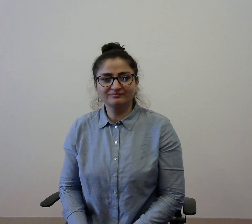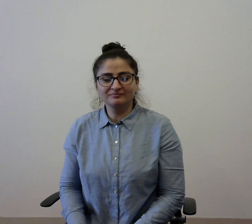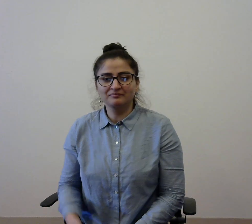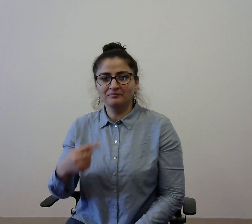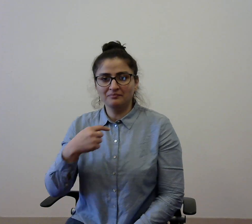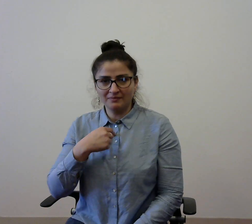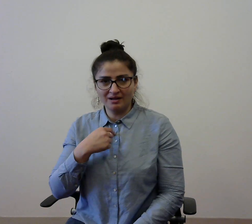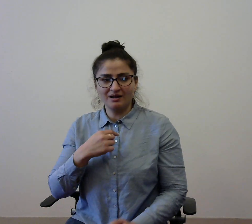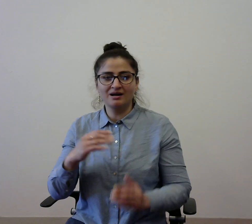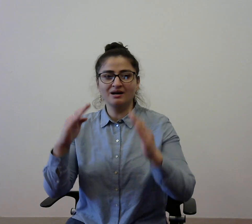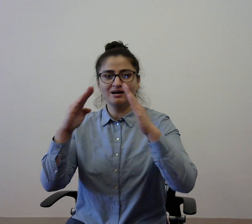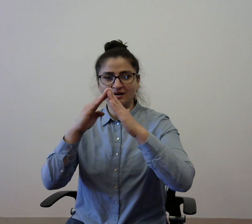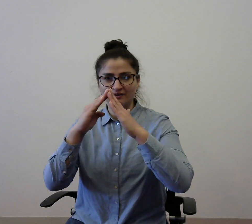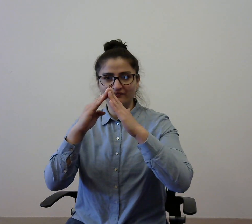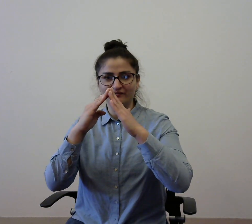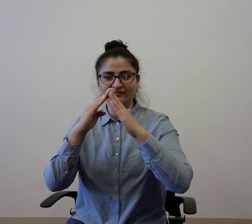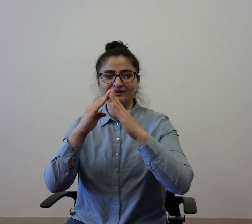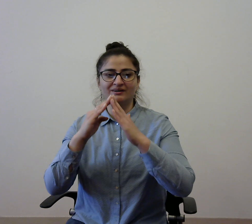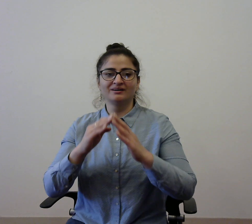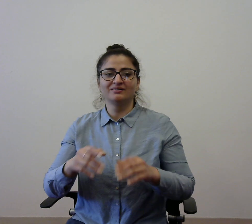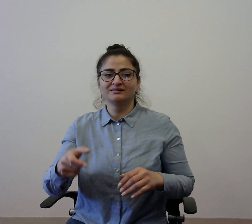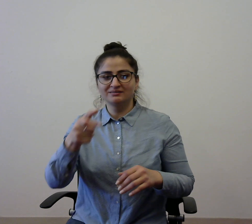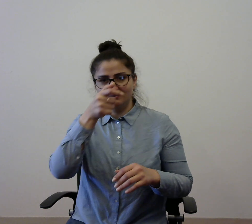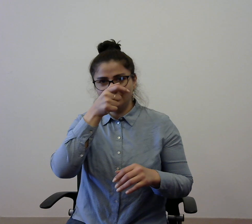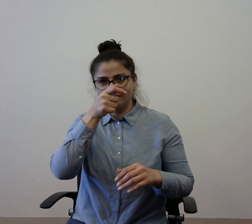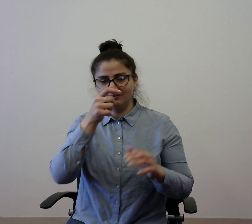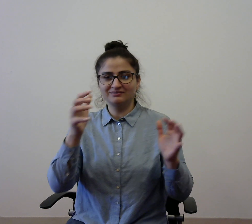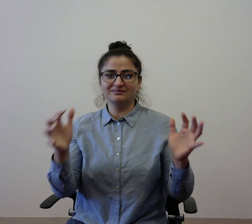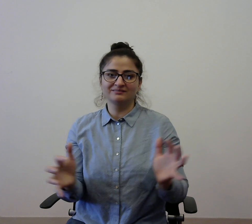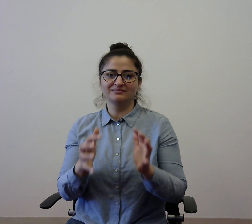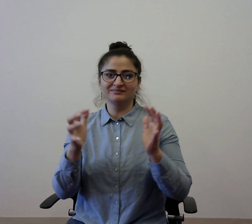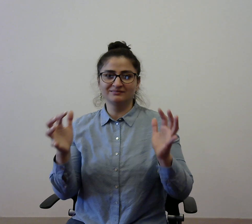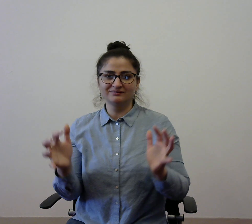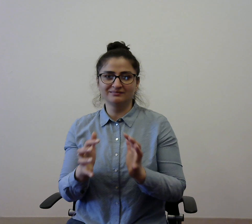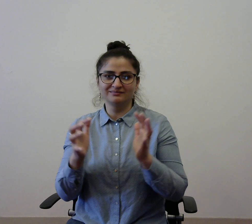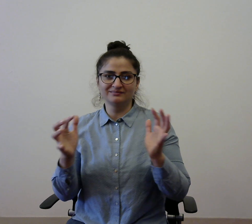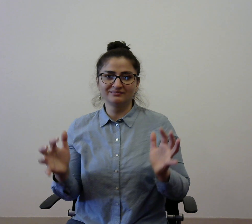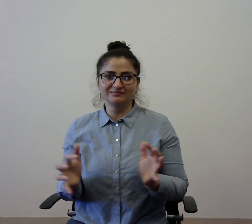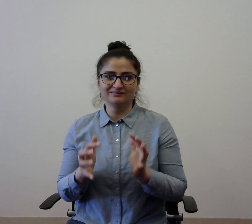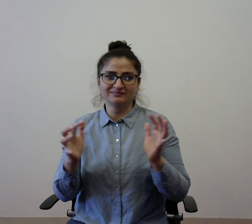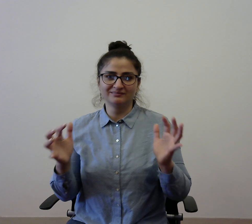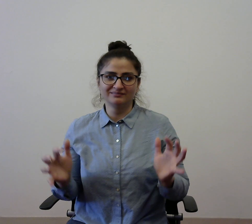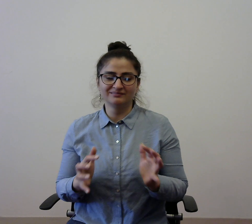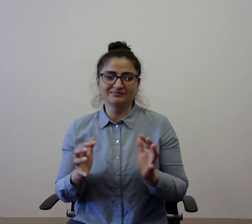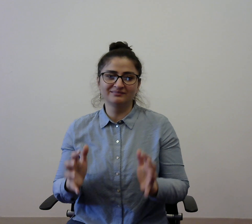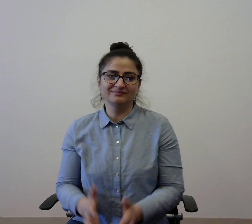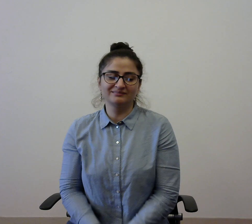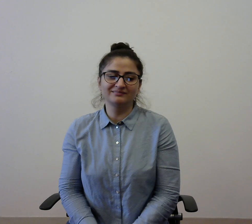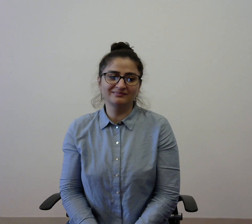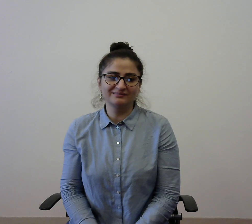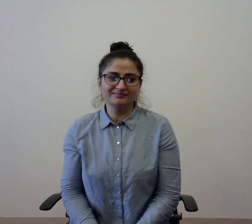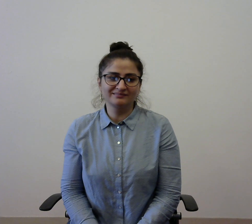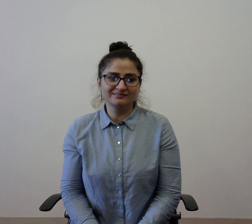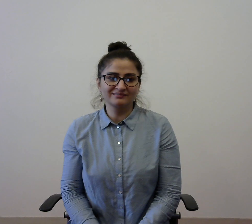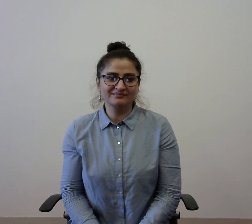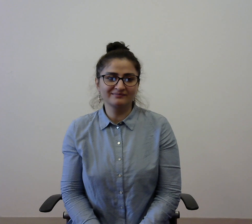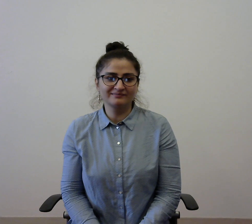Mən evdə it saxlayıram